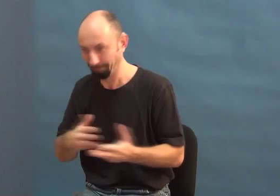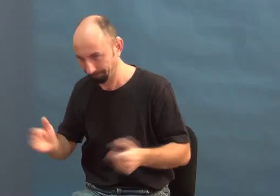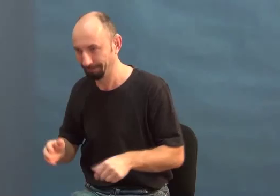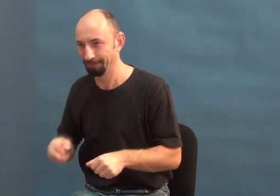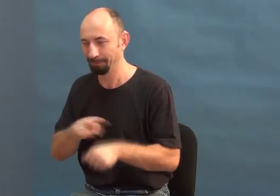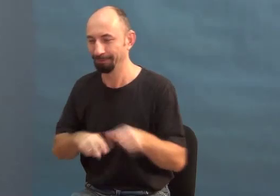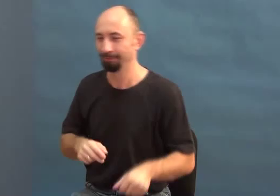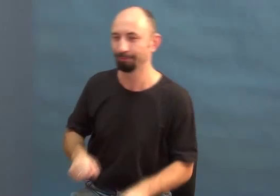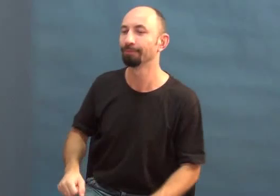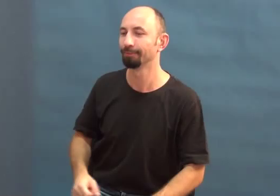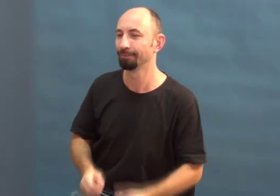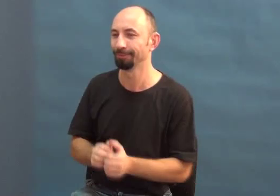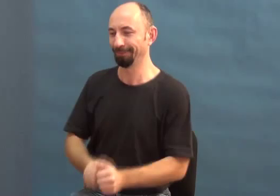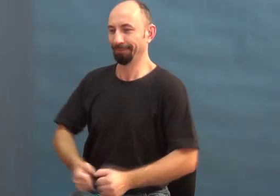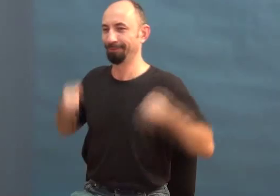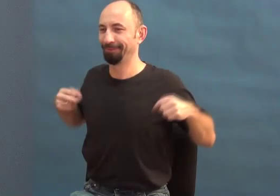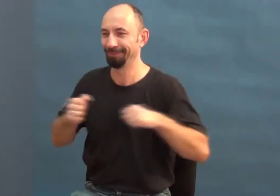Policjant poprawia mundur.